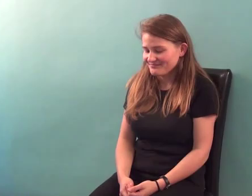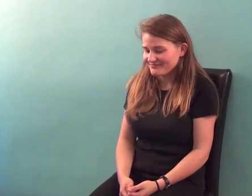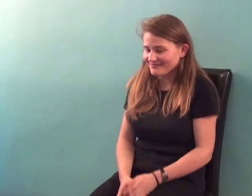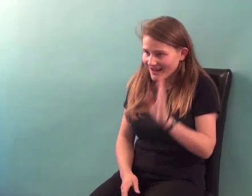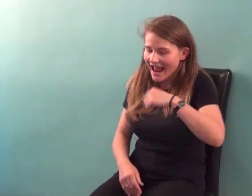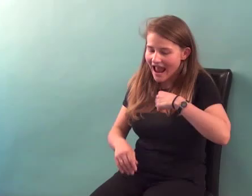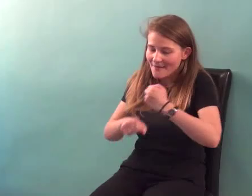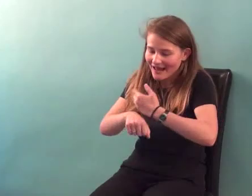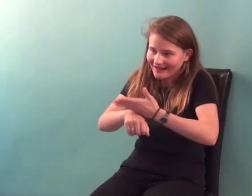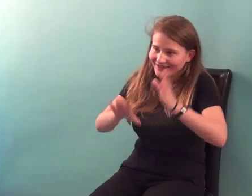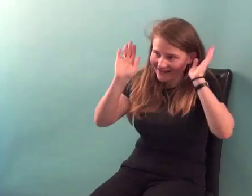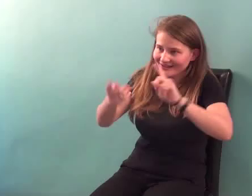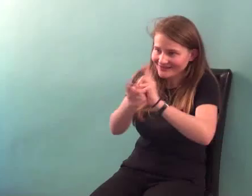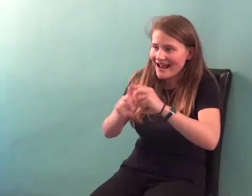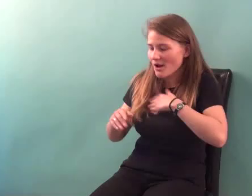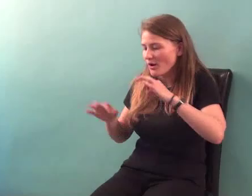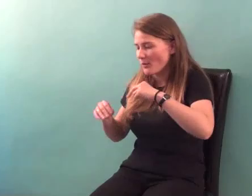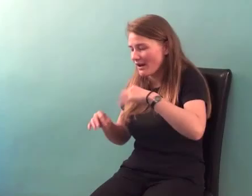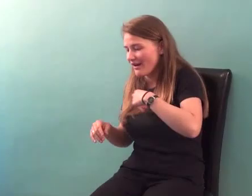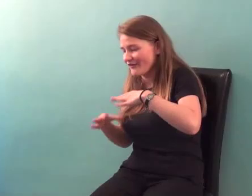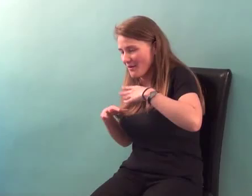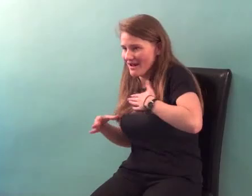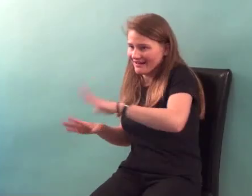Praca, i potem spotkanie, ale w dni wolne odpocznę.